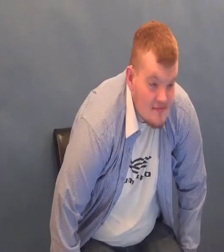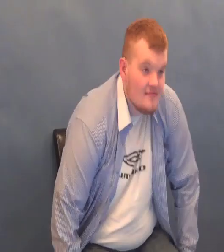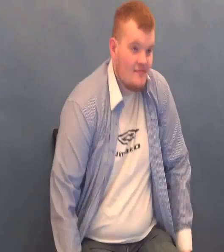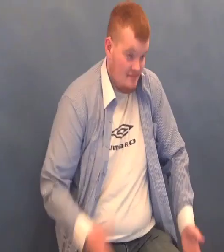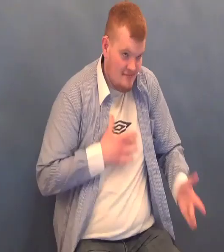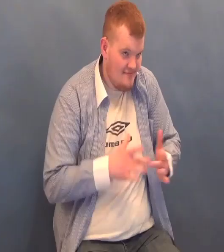Nie mam racji?